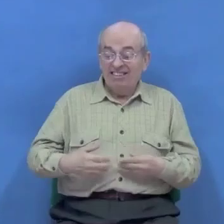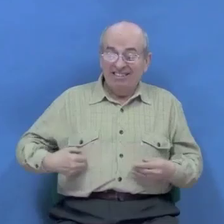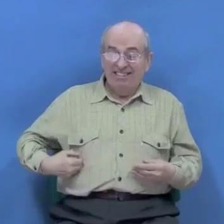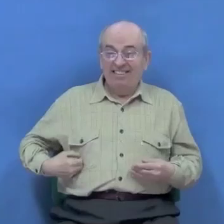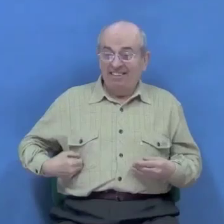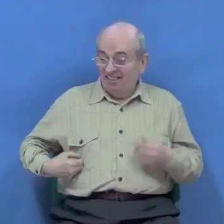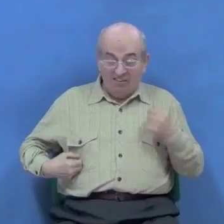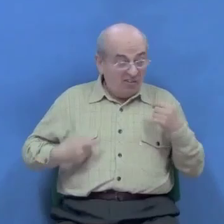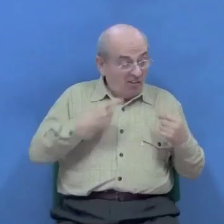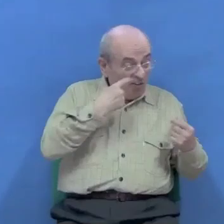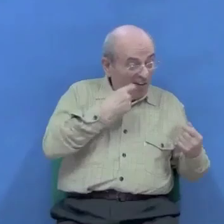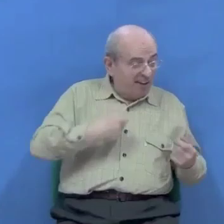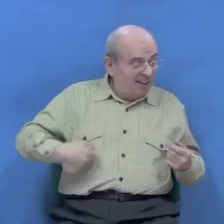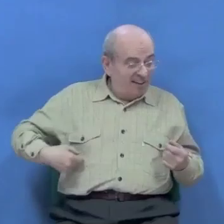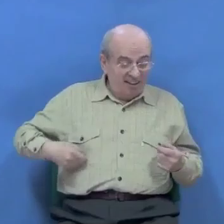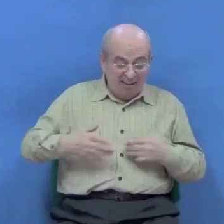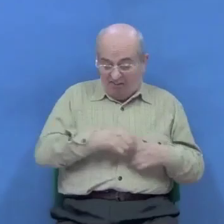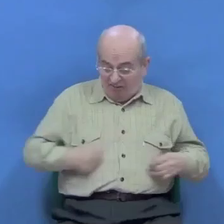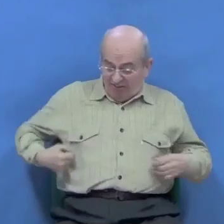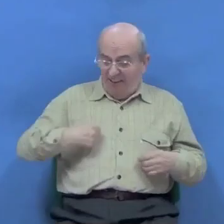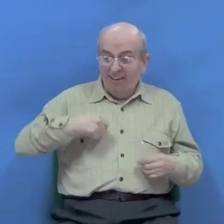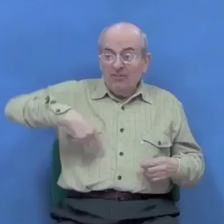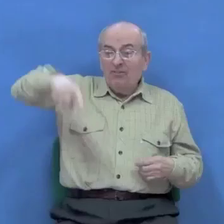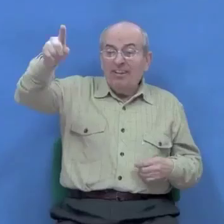Mąż z żoną idą pod rękę i mąż się rozgląda, a żona go szturcha.